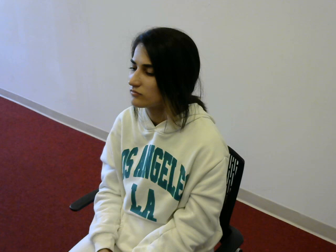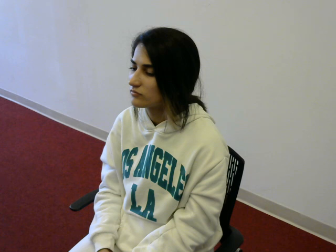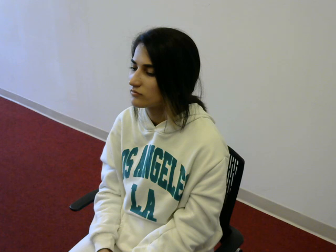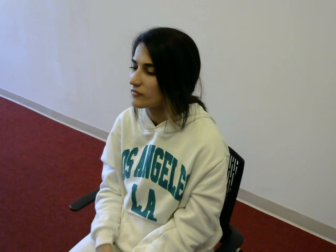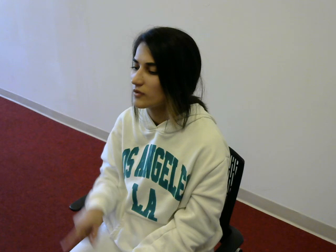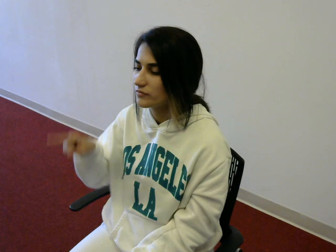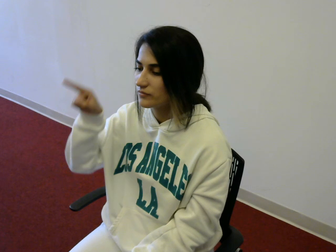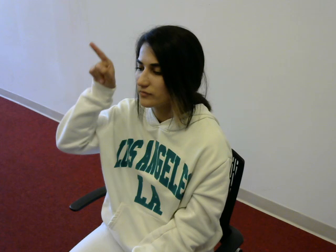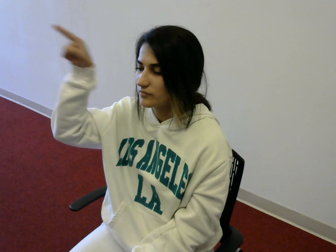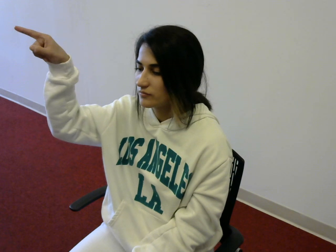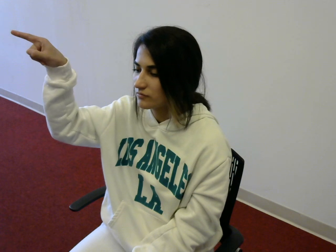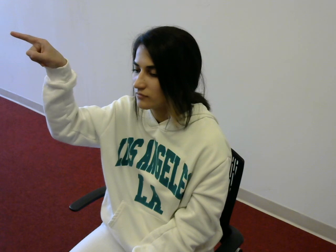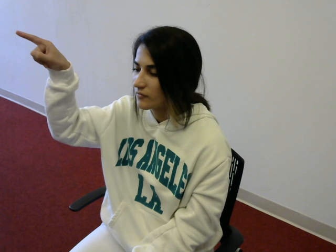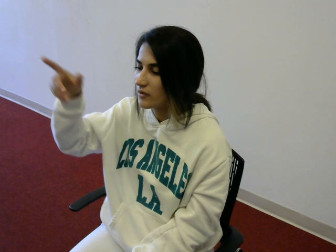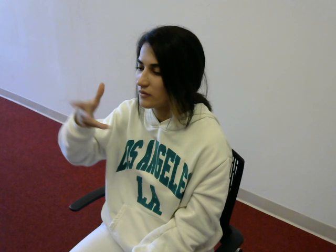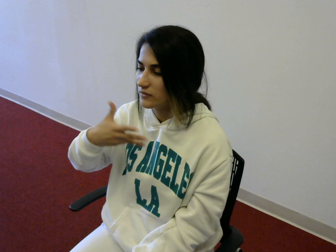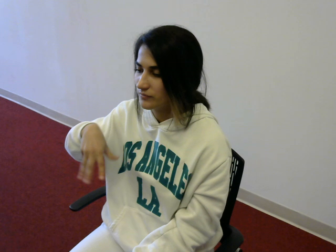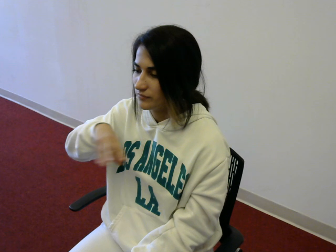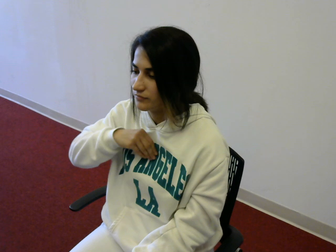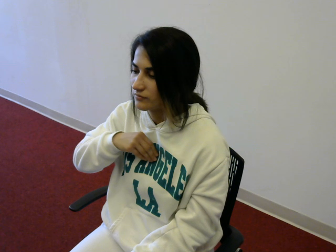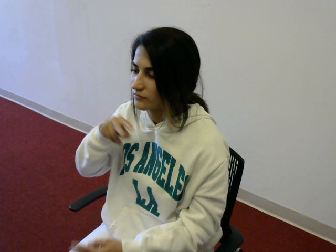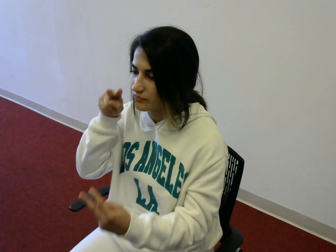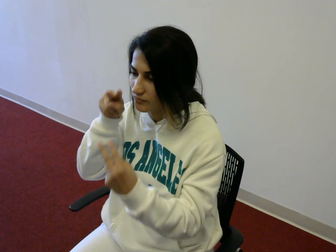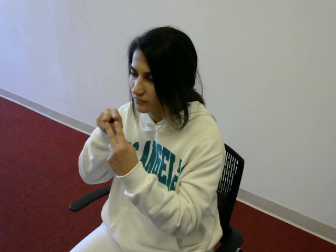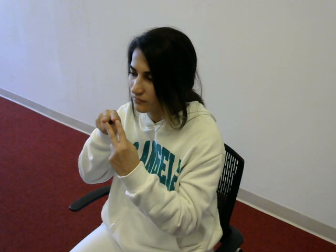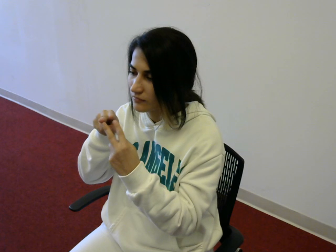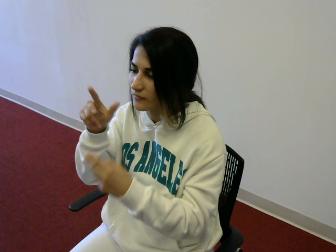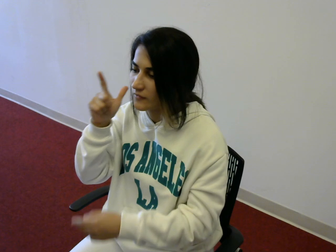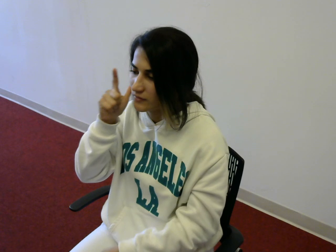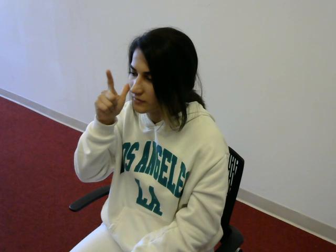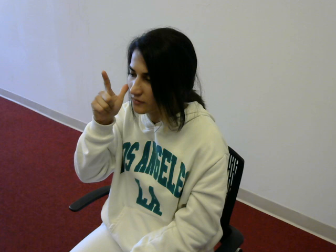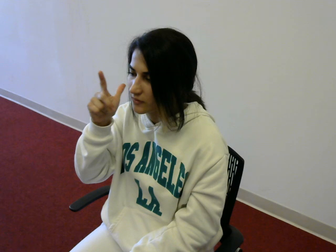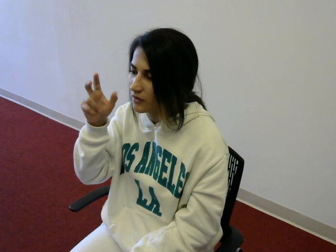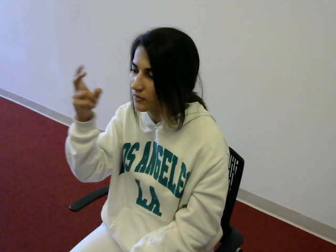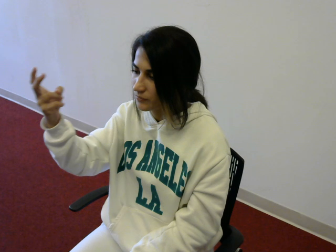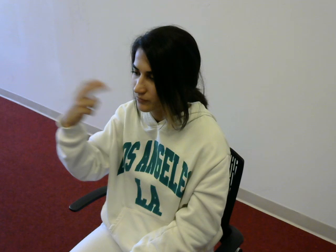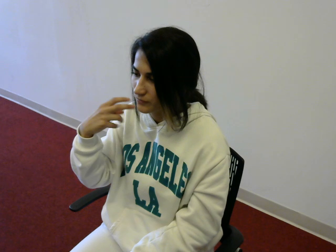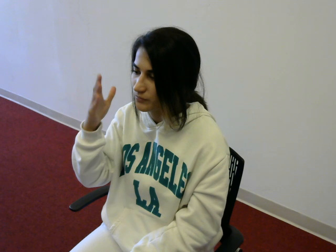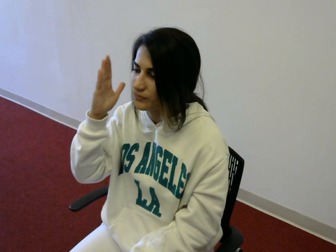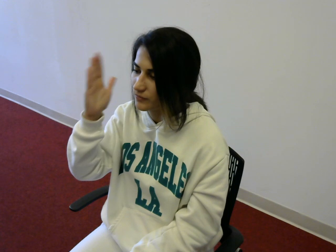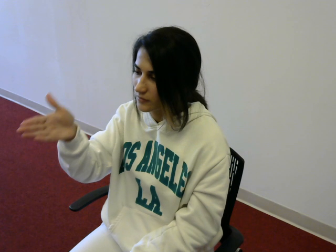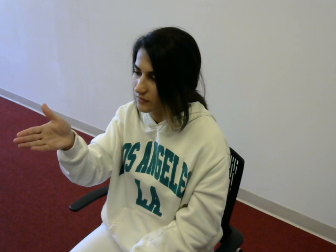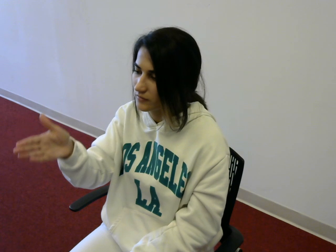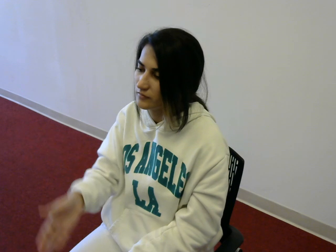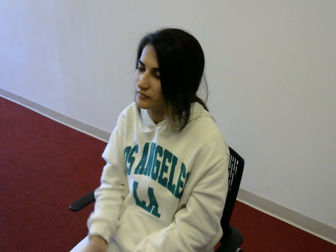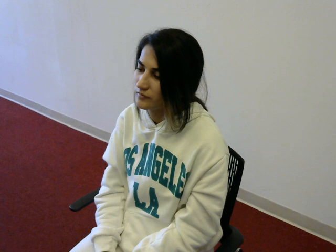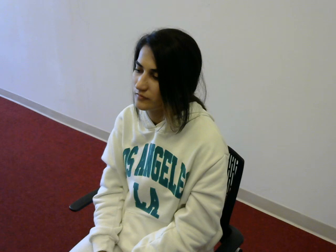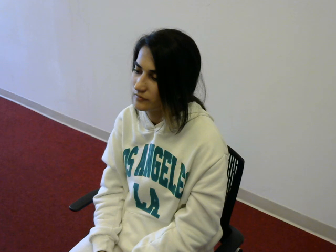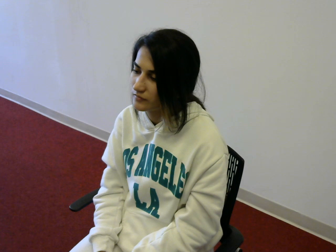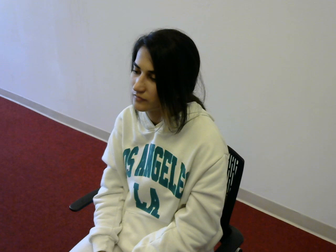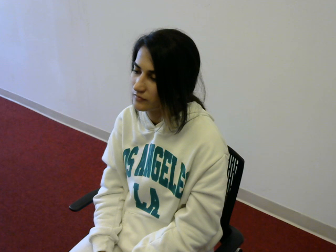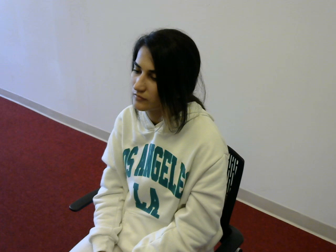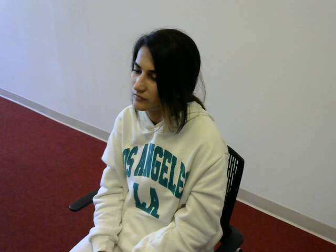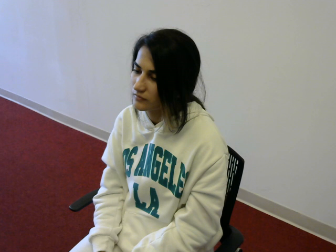O, bizi görməyə birisigün gələcək